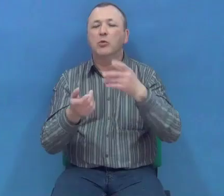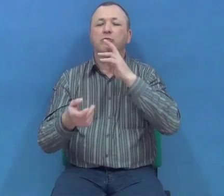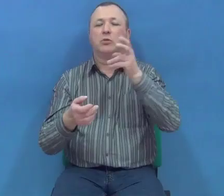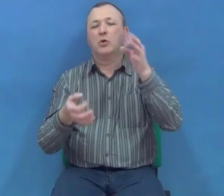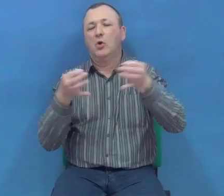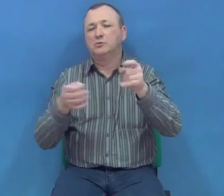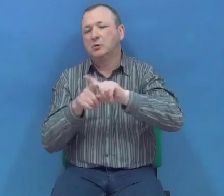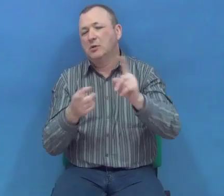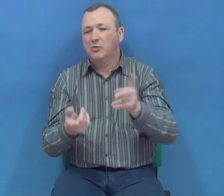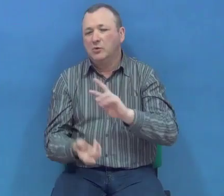Albo oszczędzać wodę.